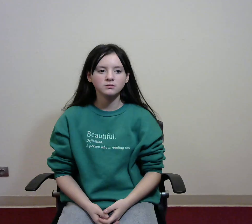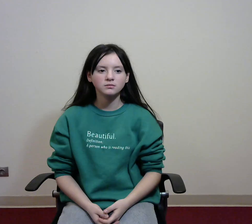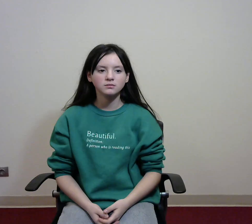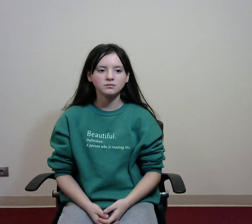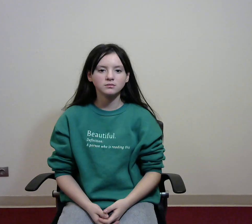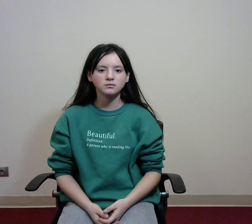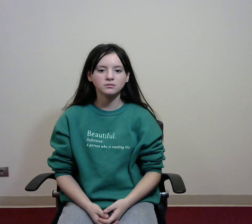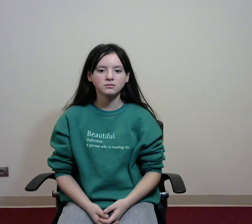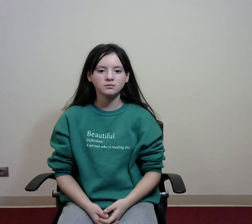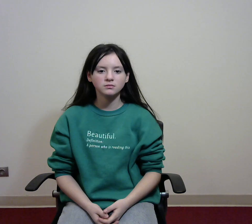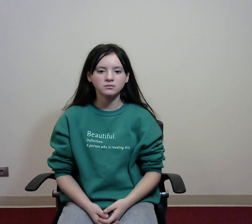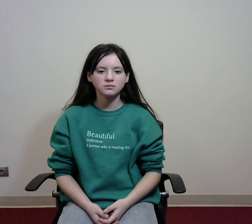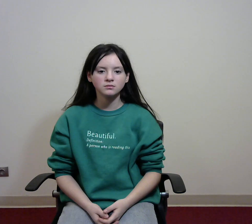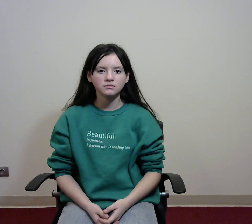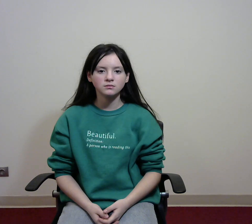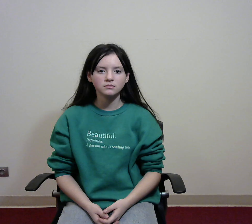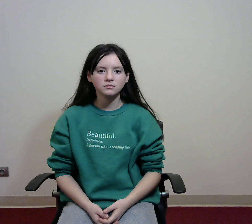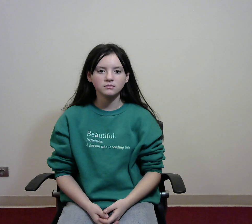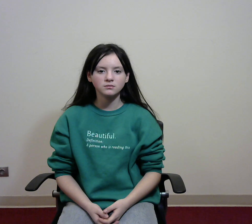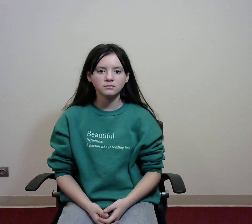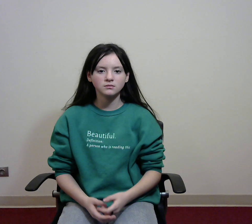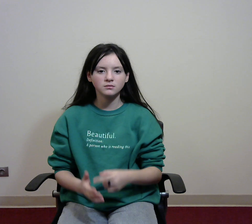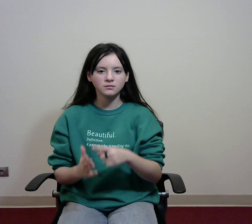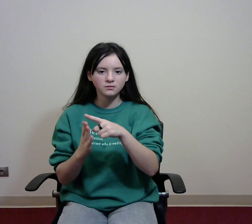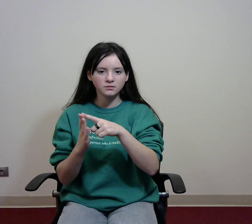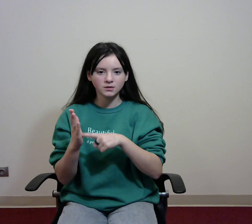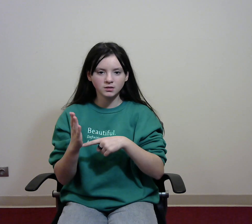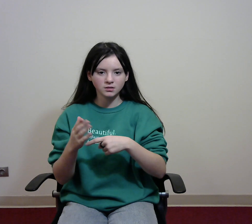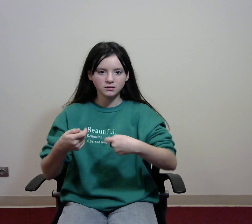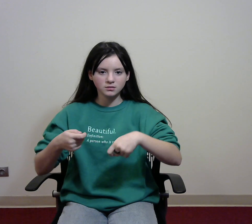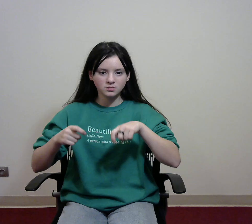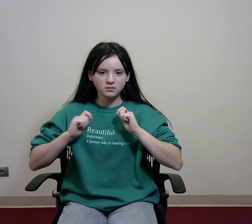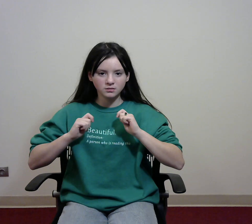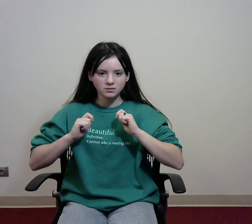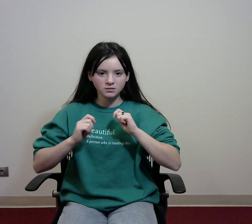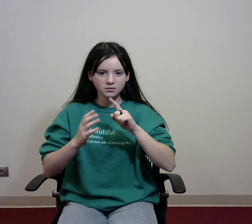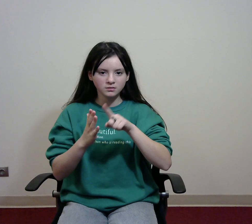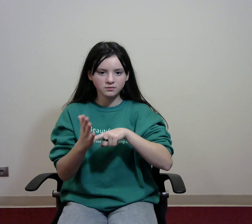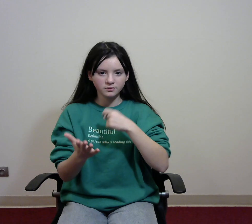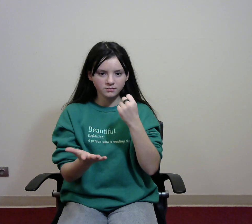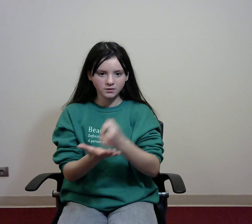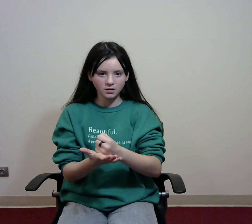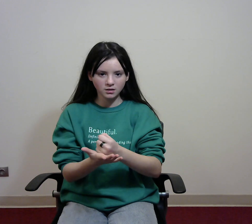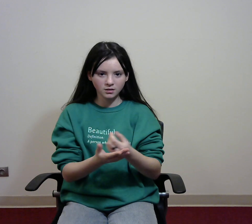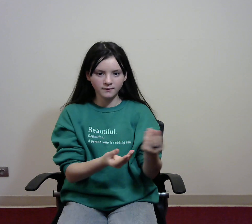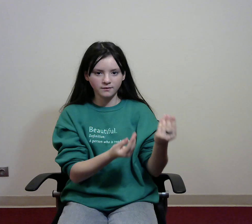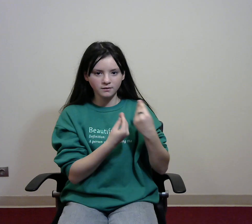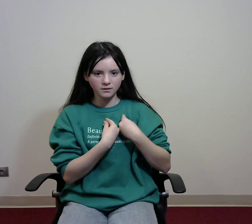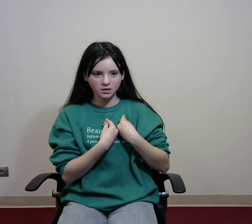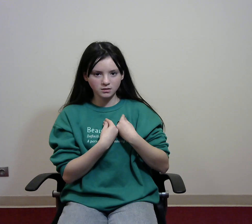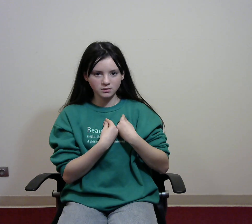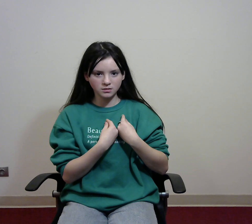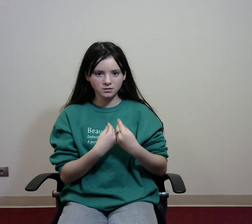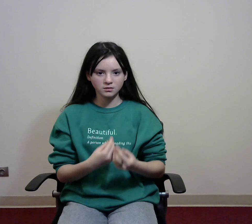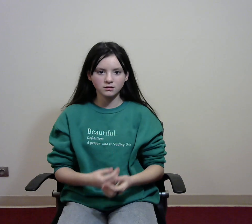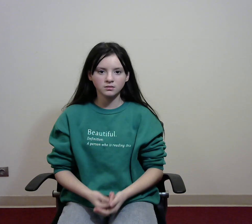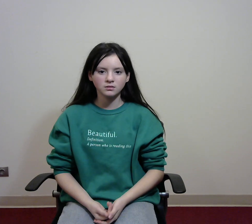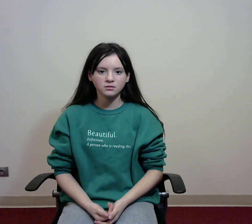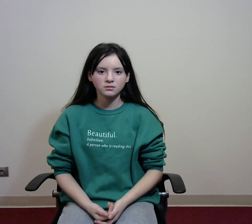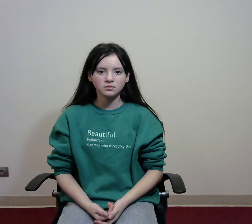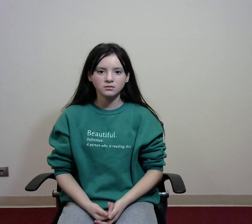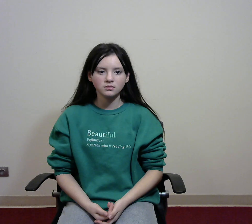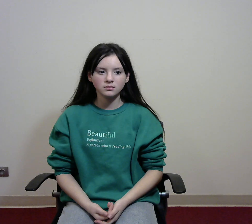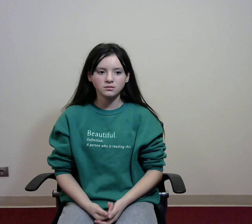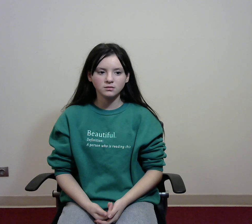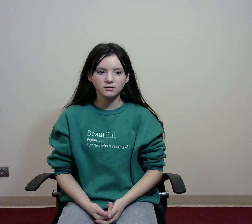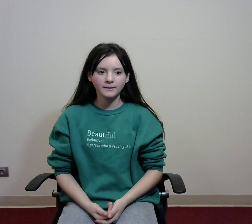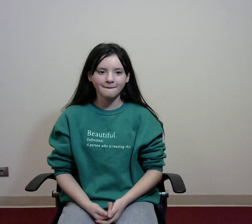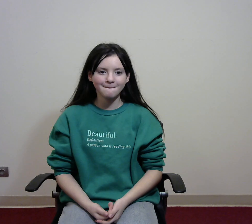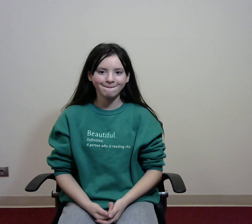Etibarnamə notariusda verilir